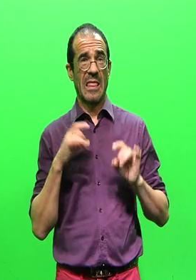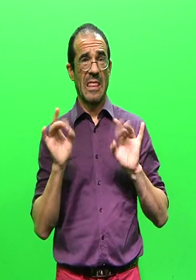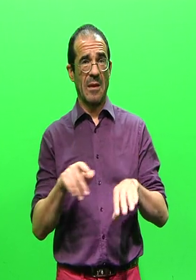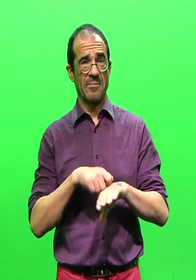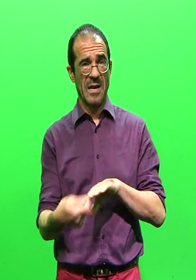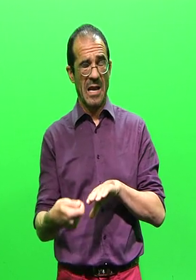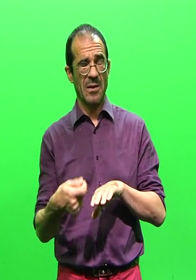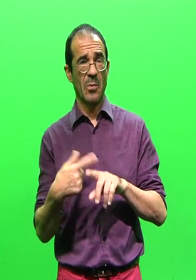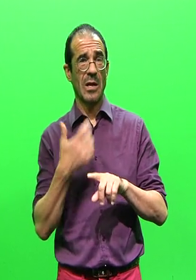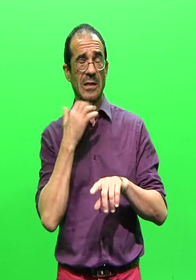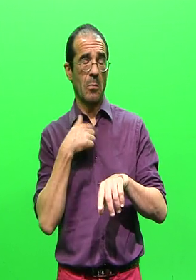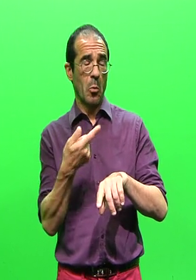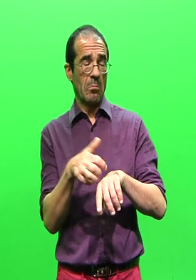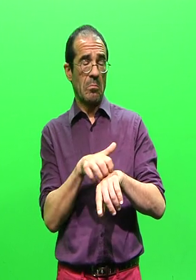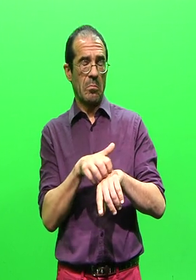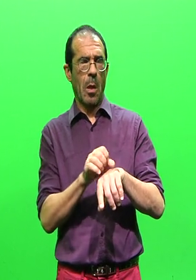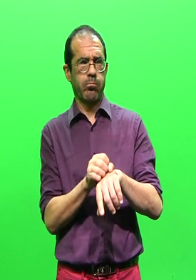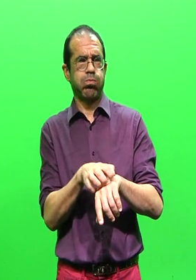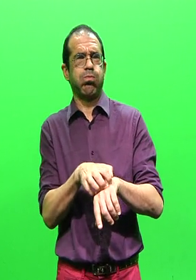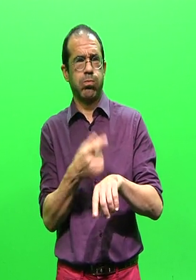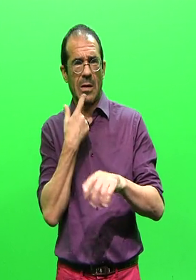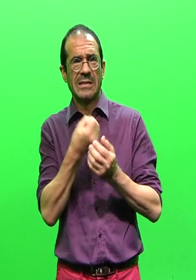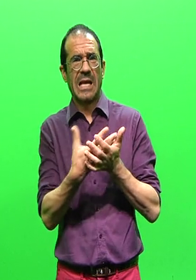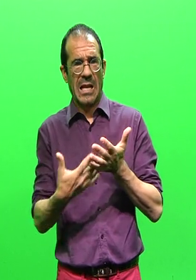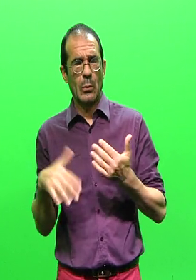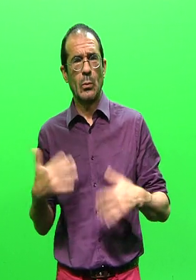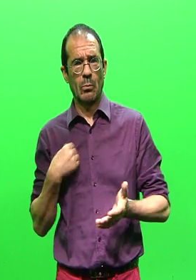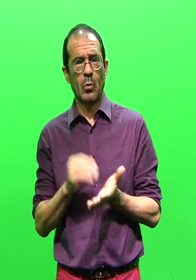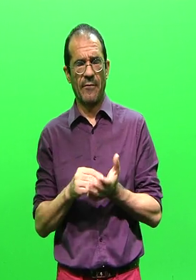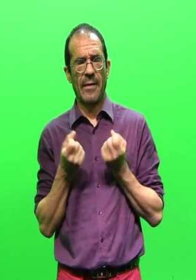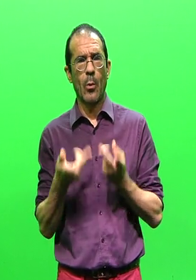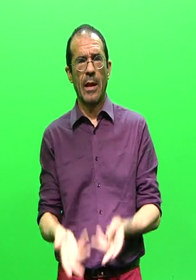Tinc la pell molt delicada, perquè moltes vegades, si em rasco de seguida s'infla i em surt sang.